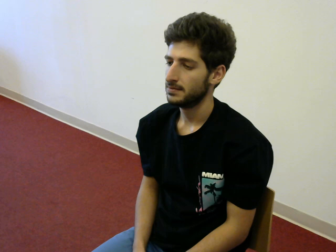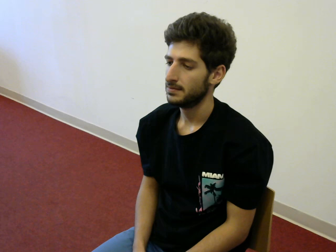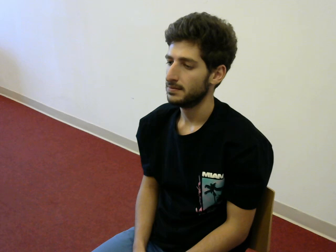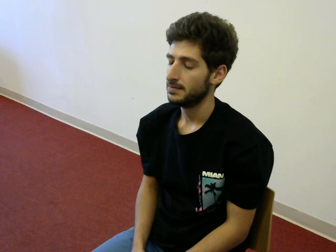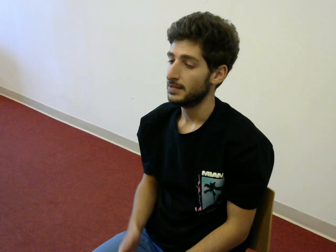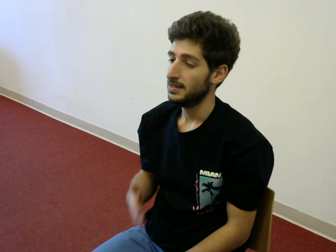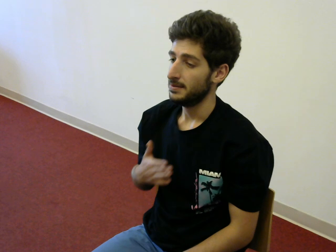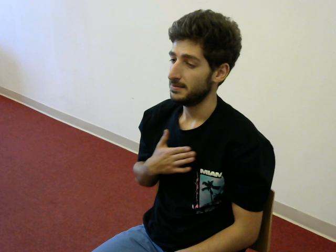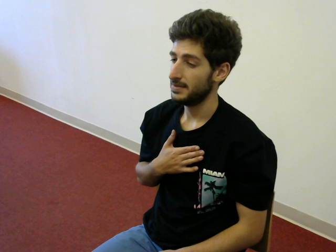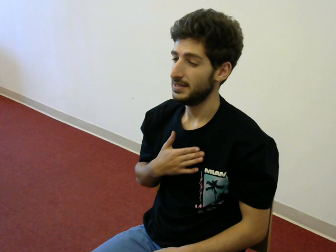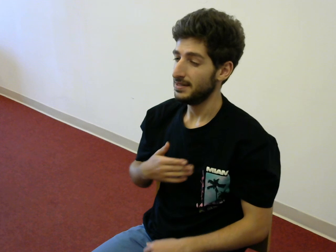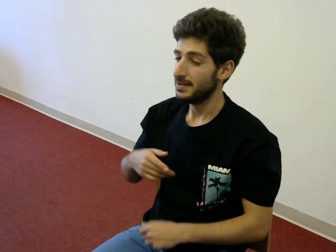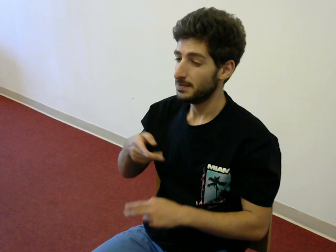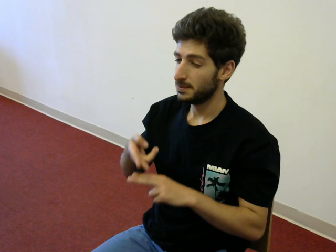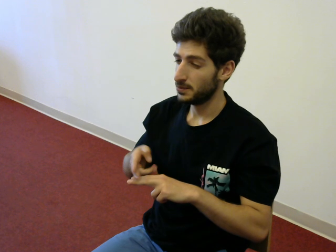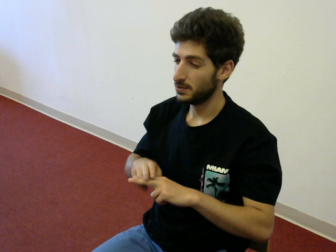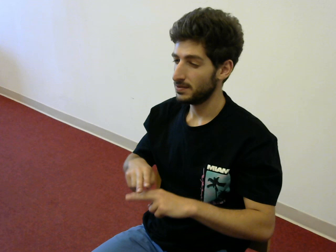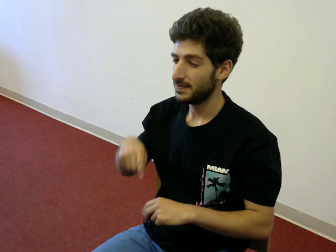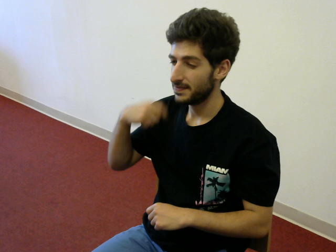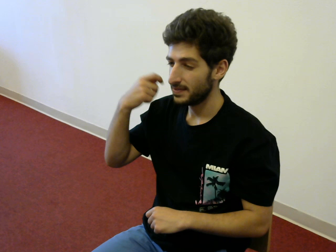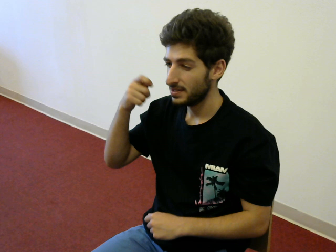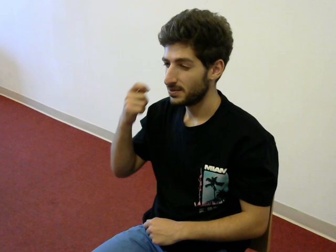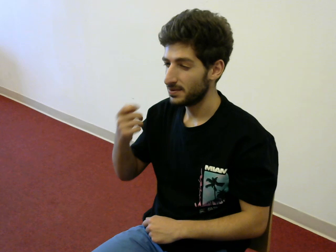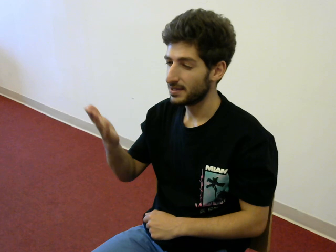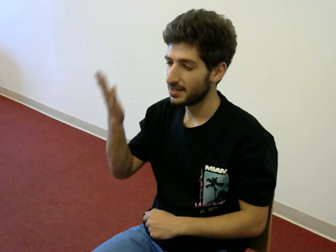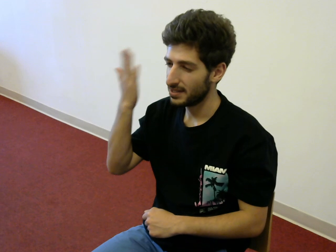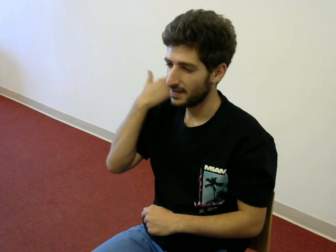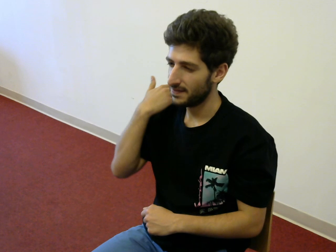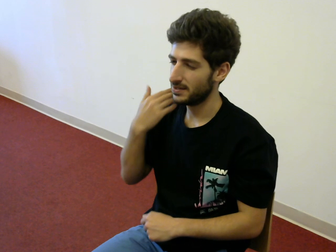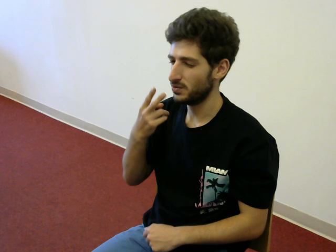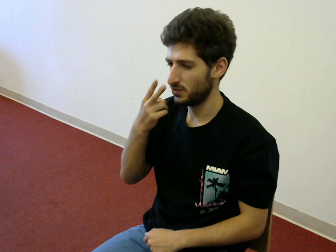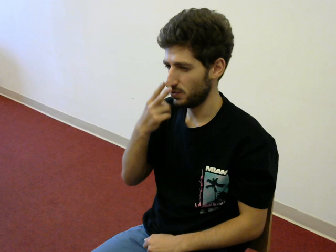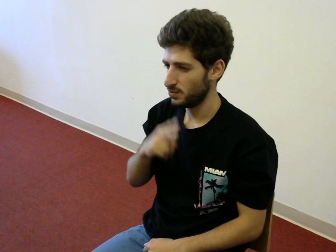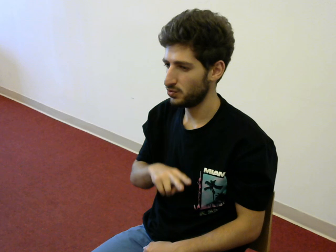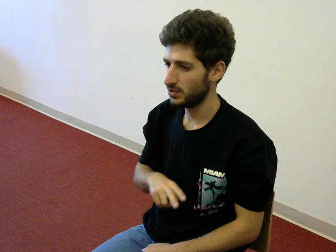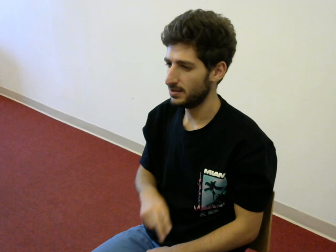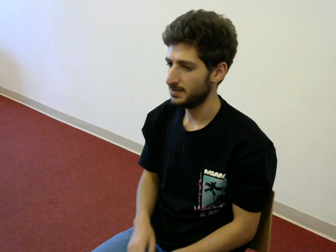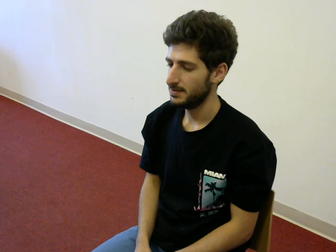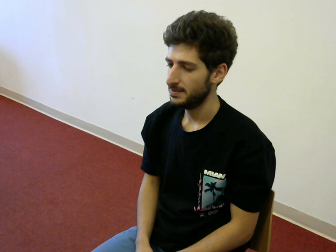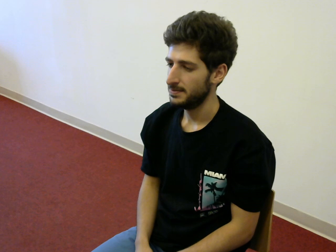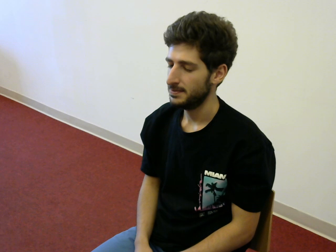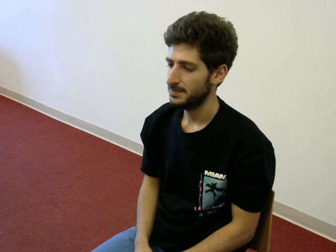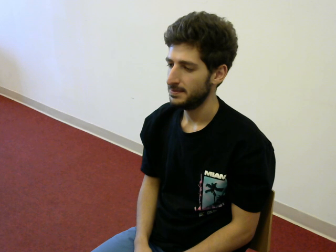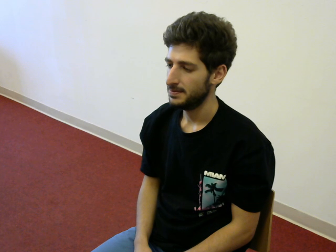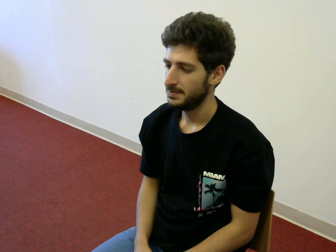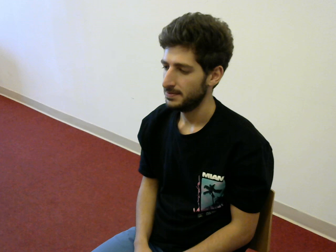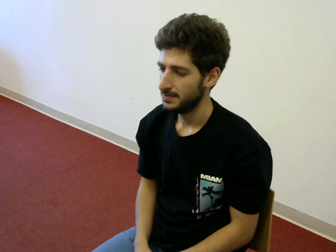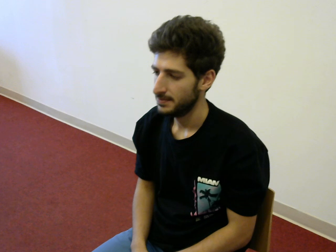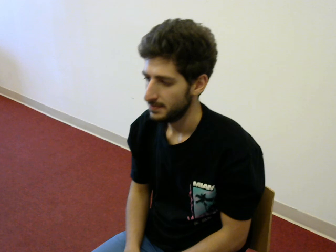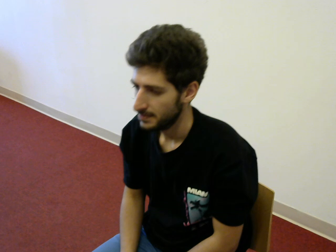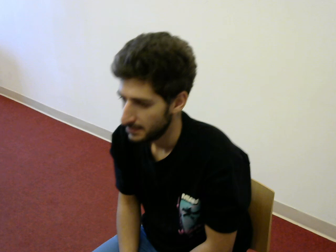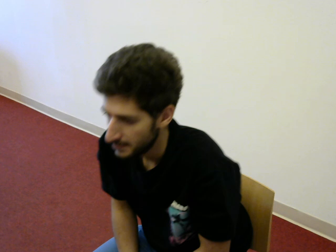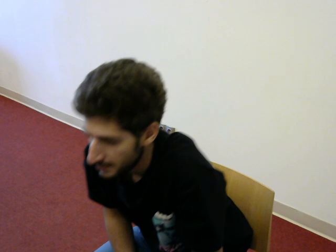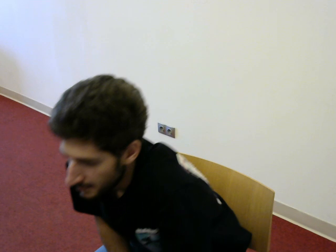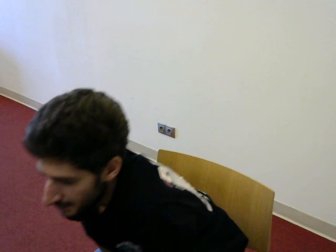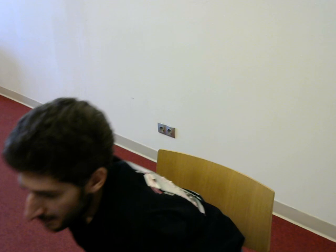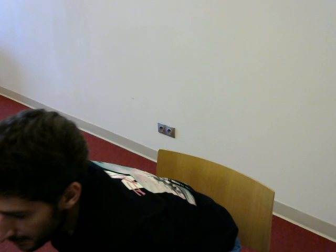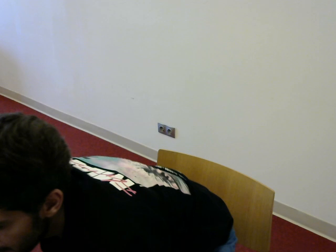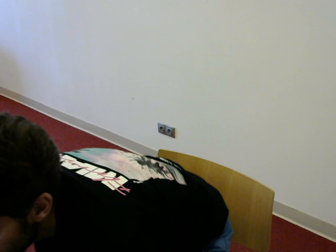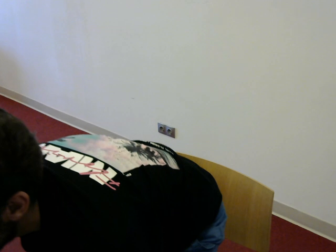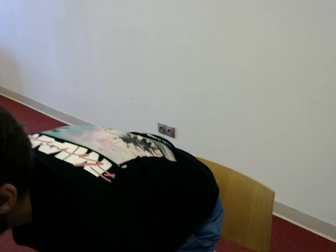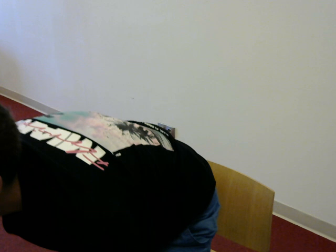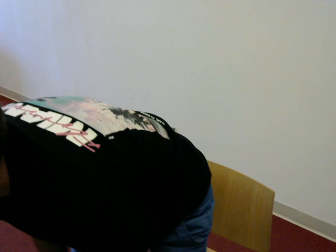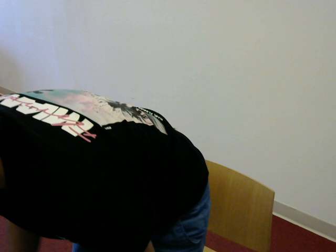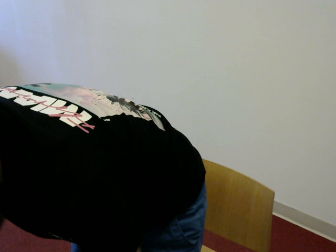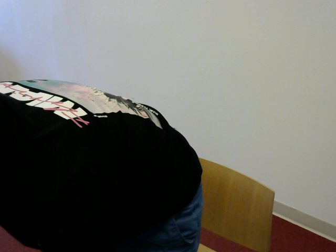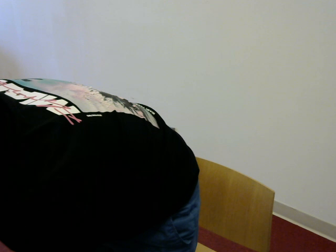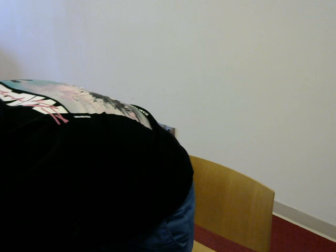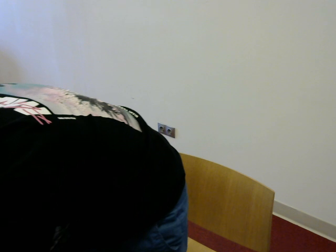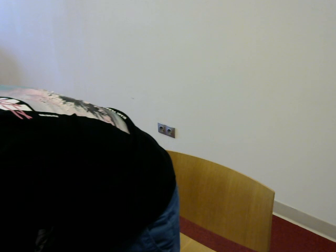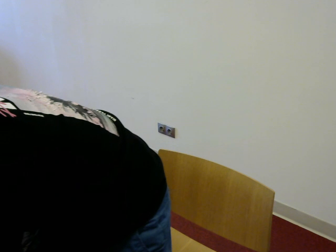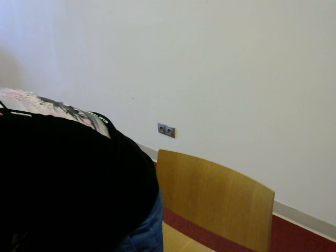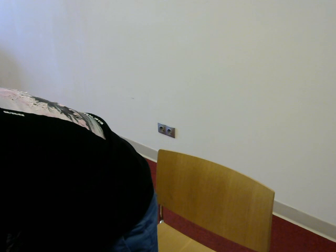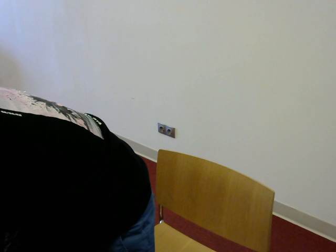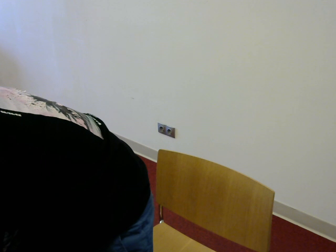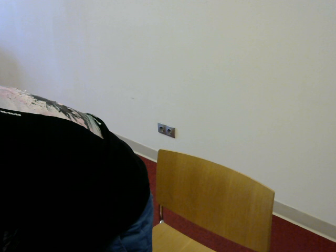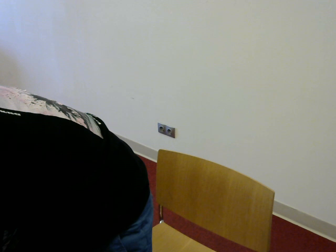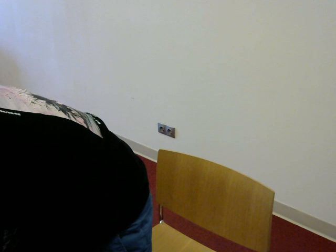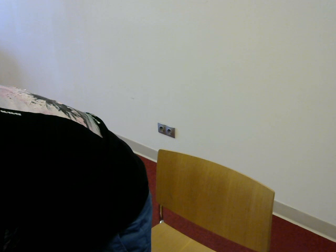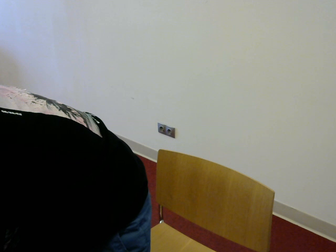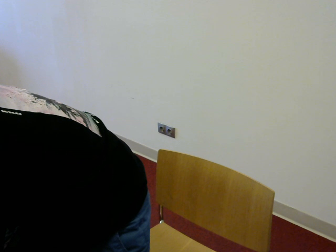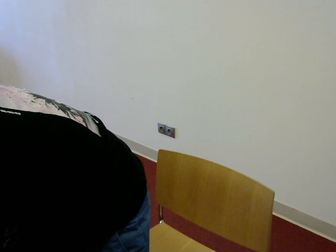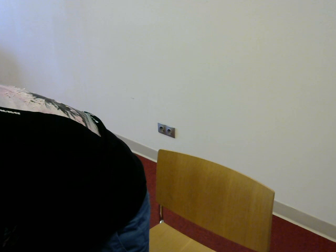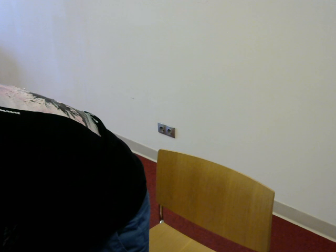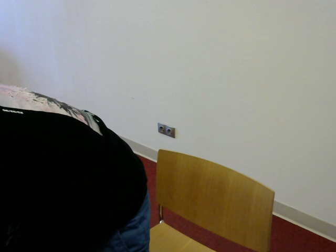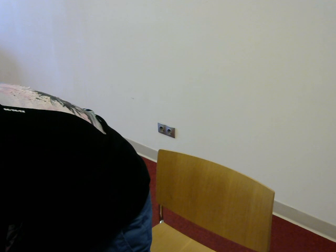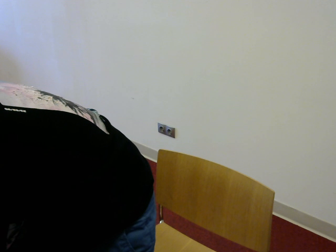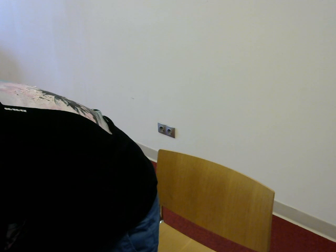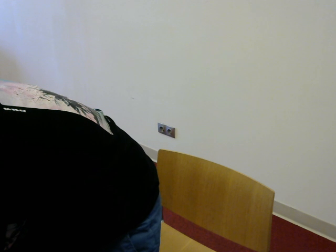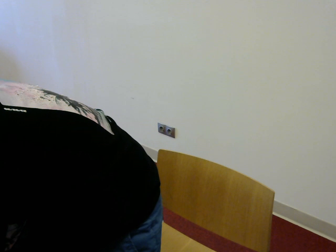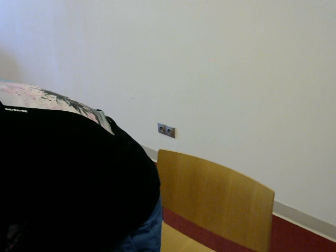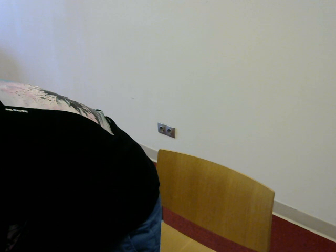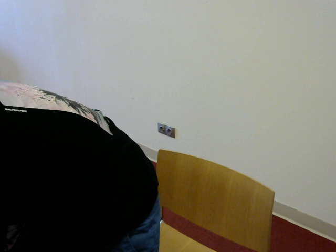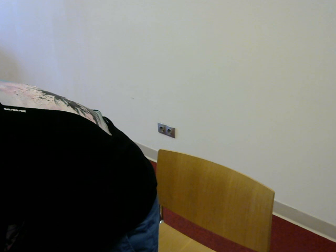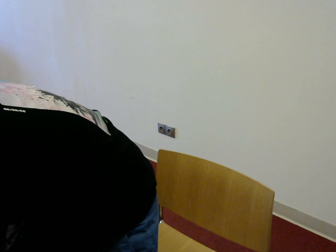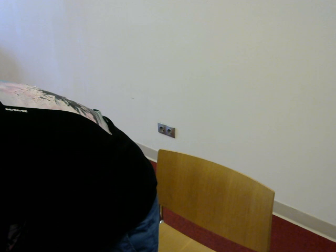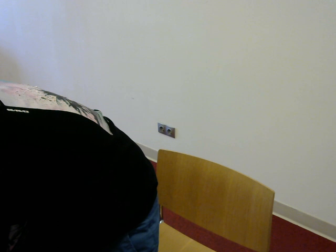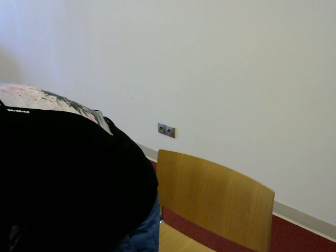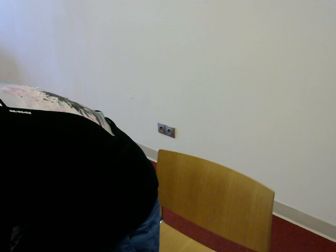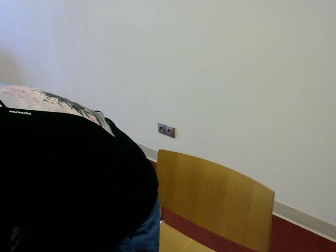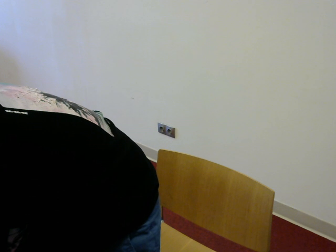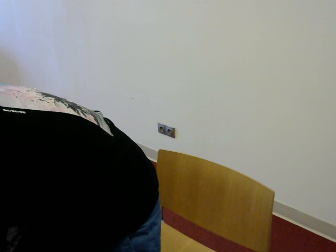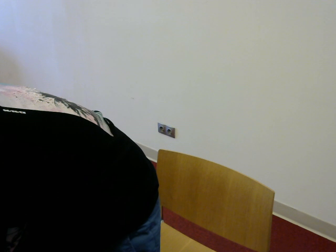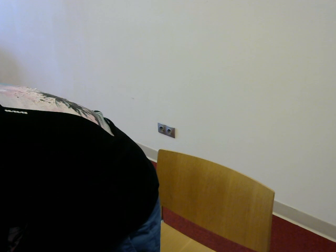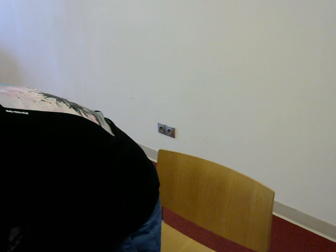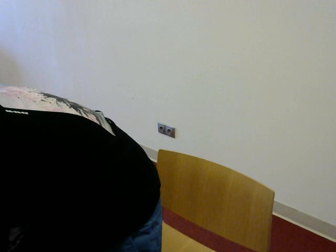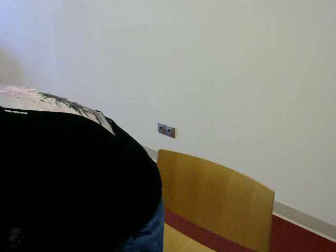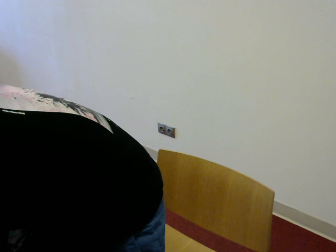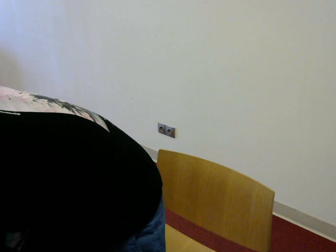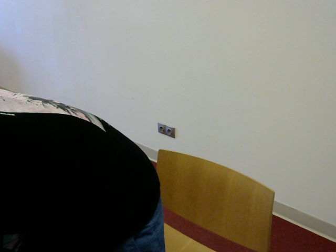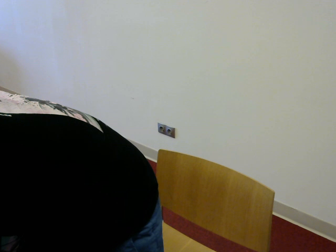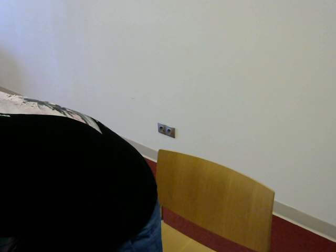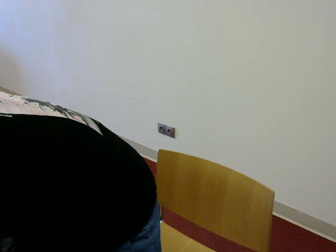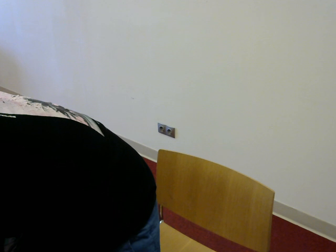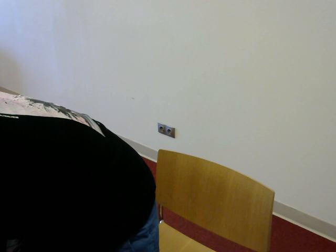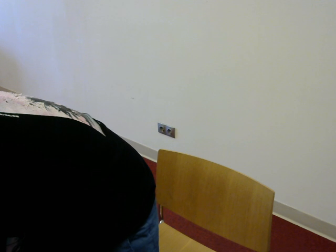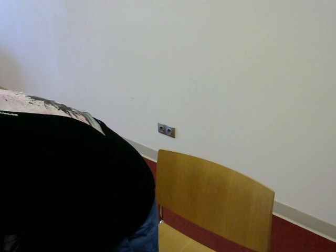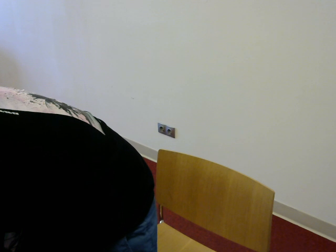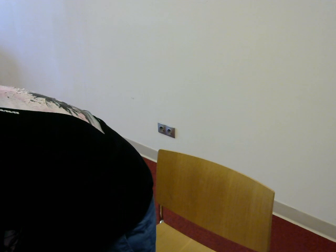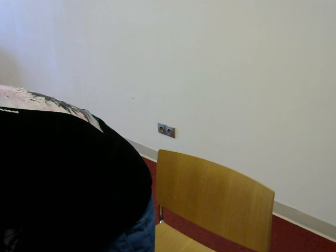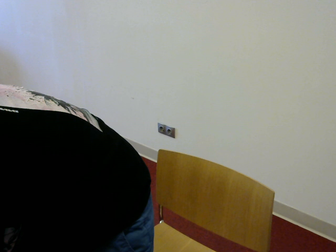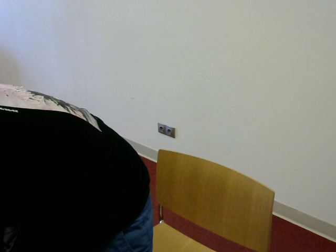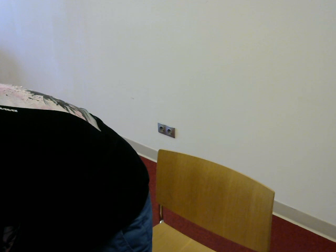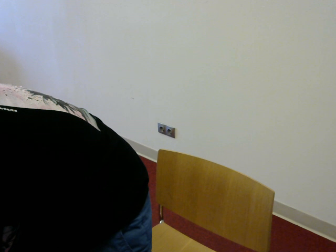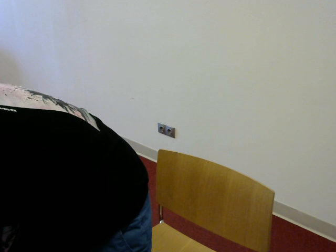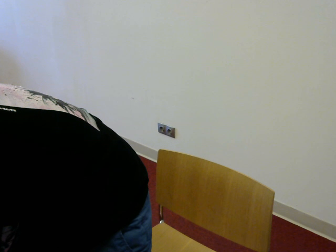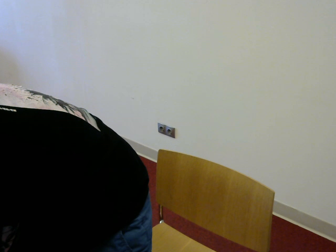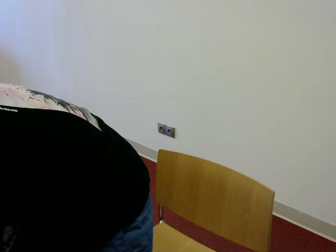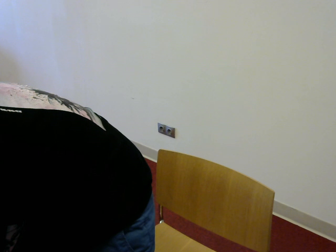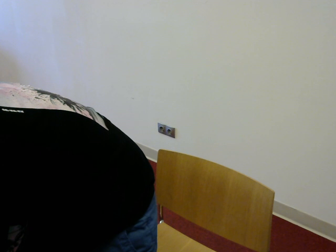Mən bu videonu daha əvvəl görmüşəm